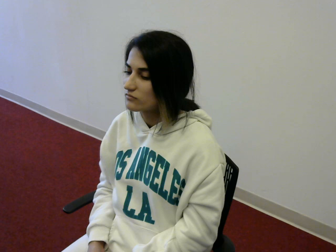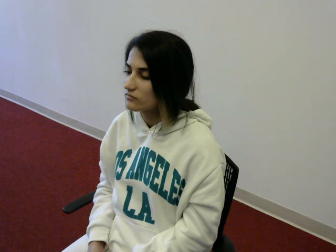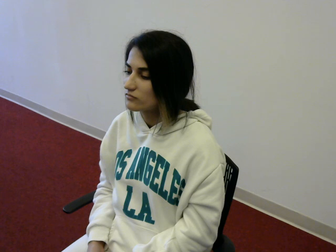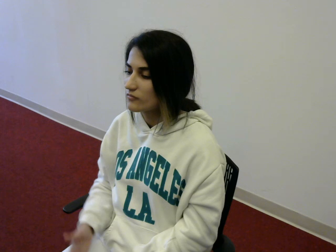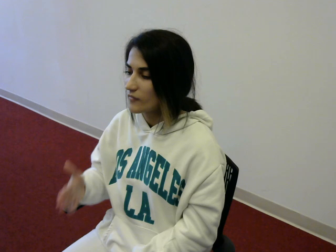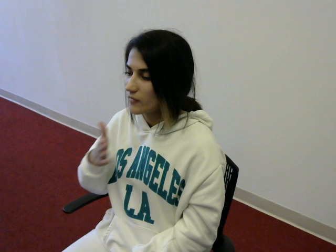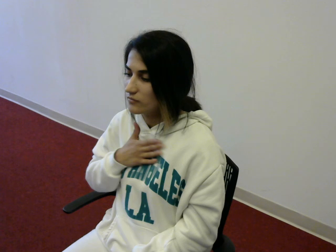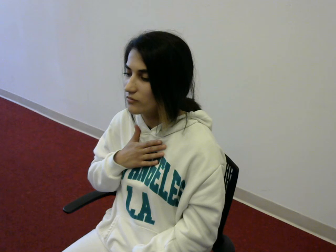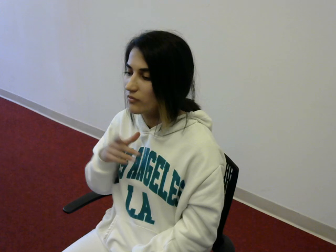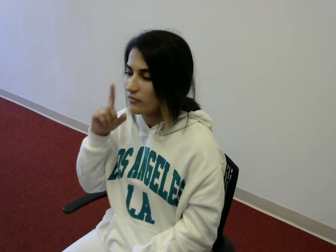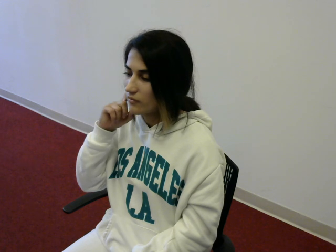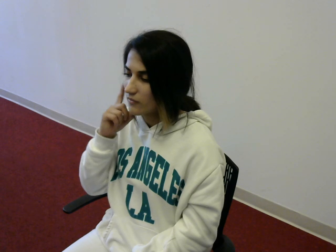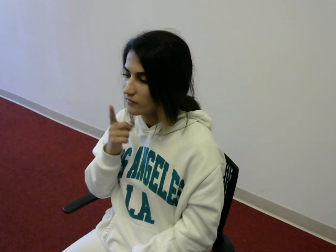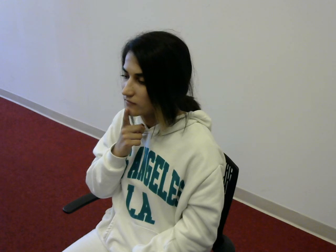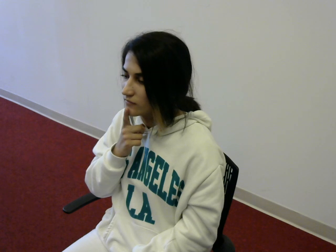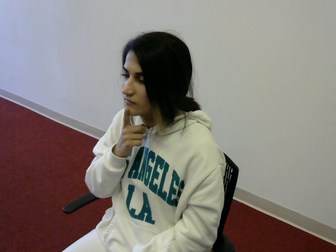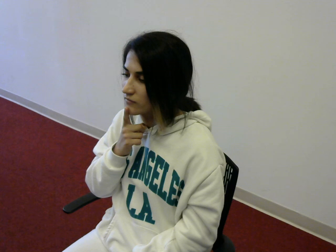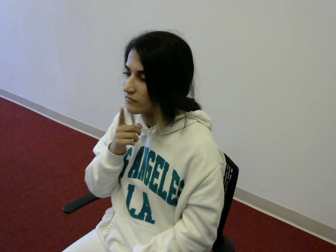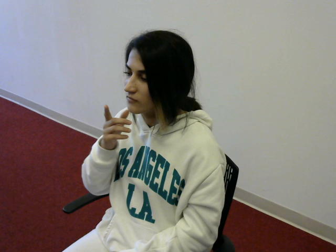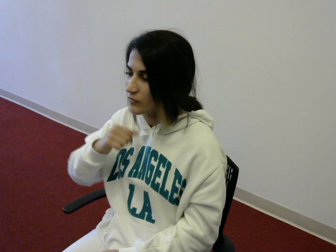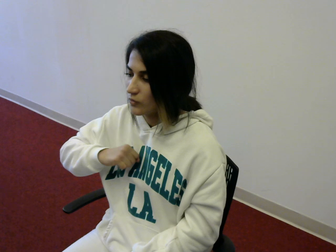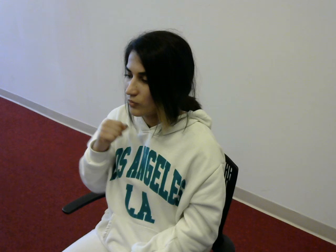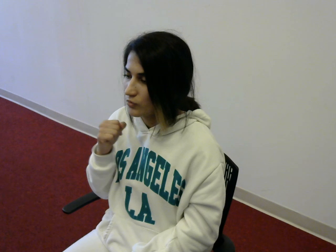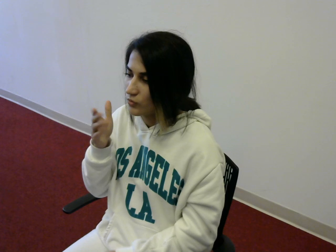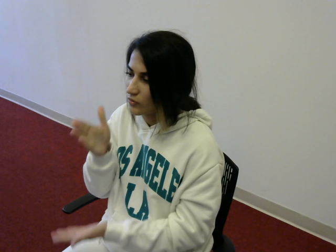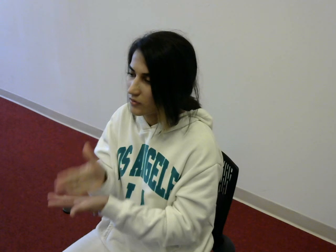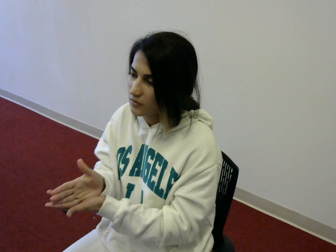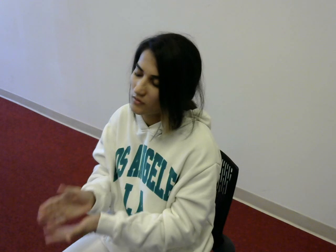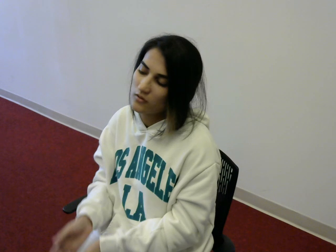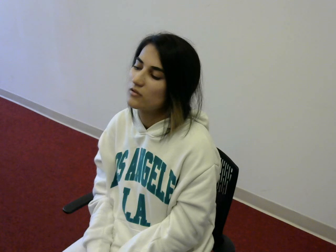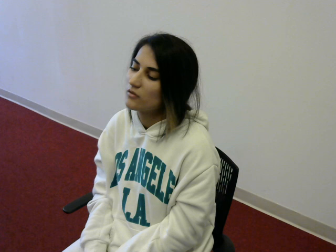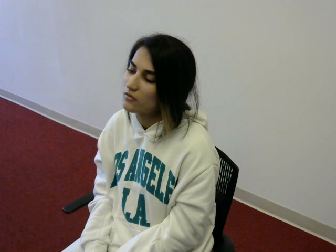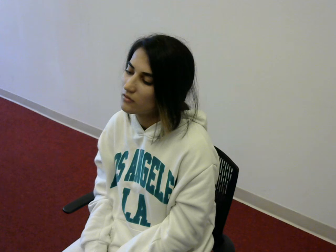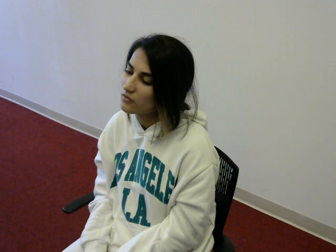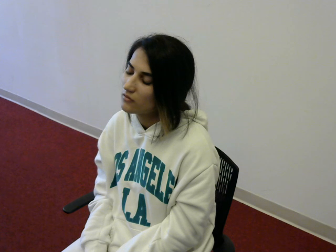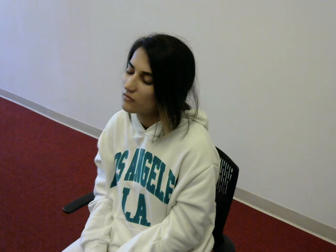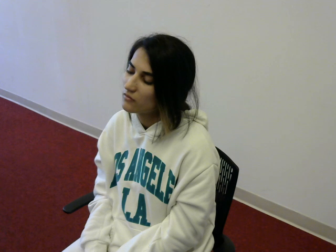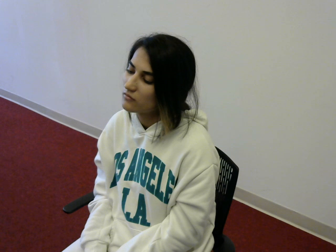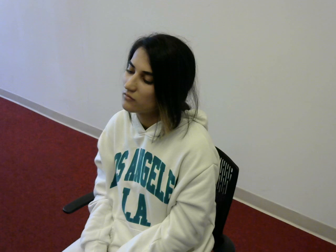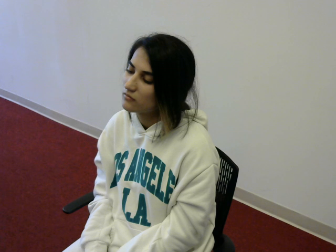Mənim eşitmə məhdudiyyətli dostlarım var